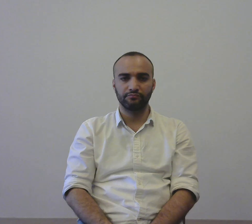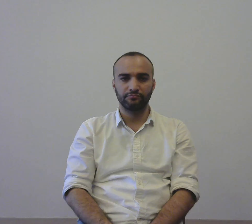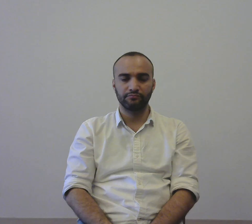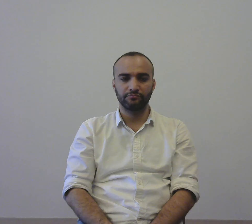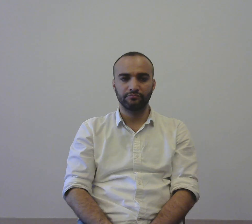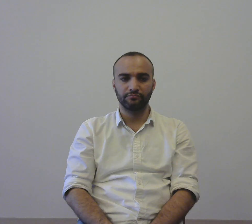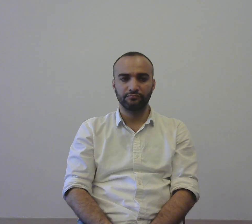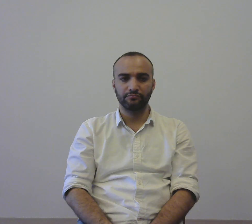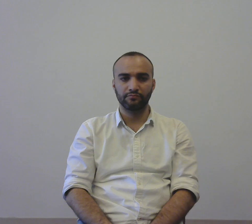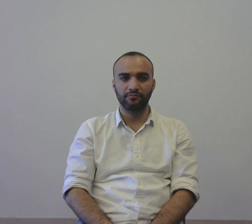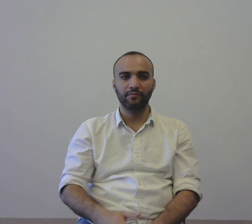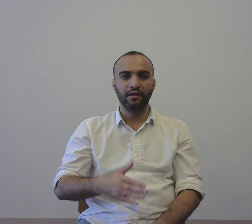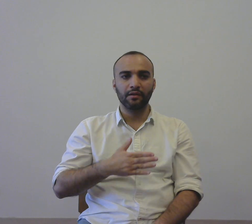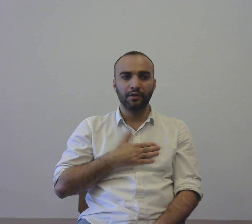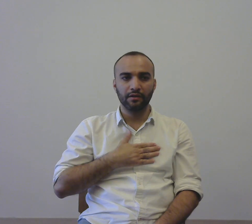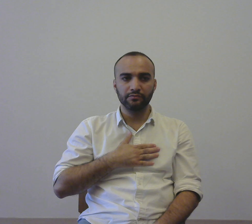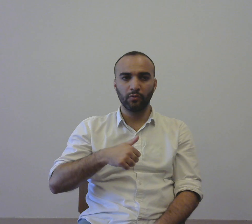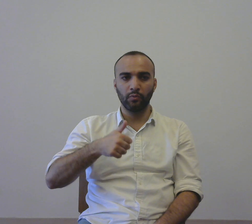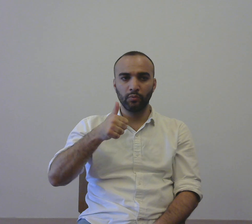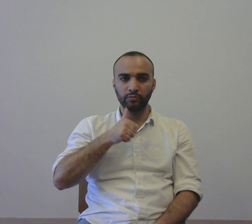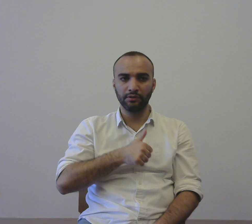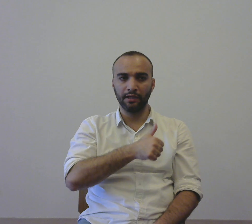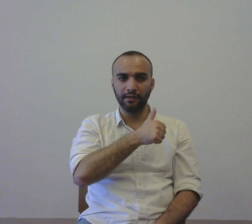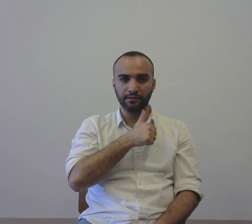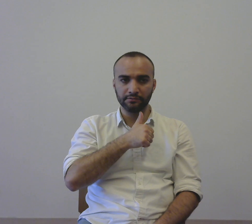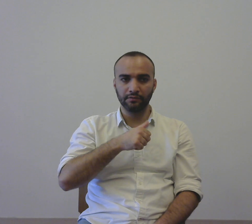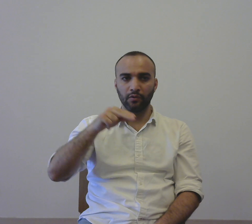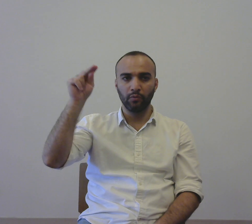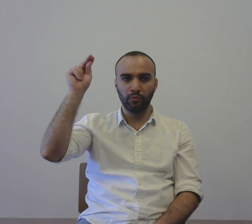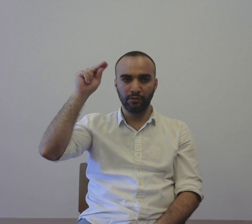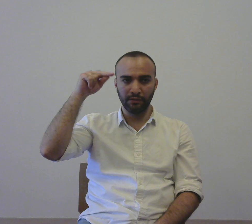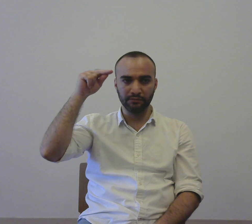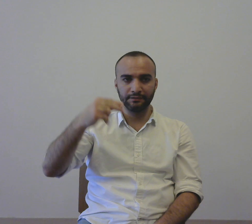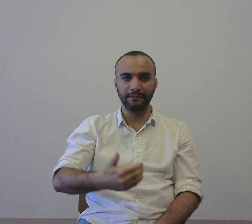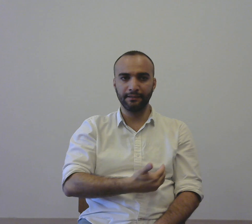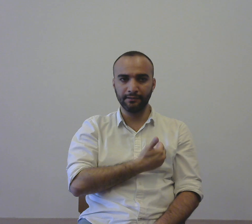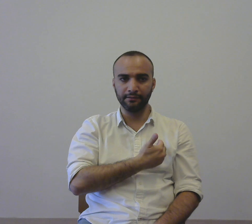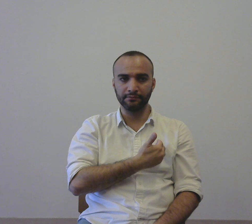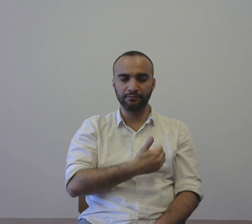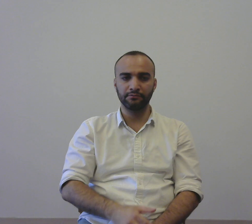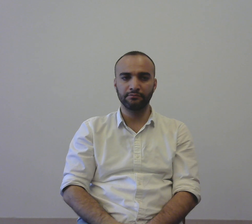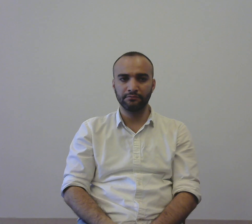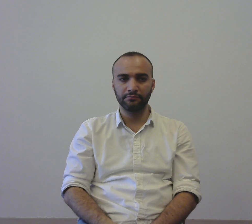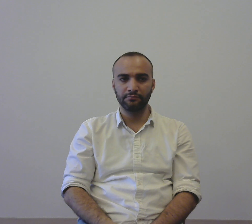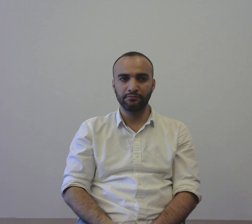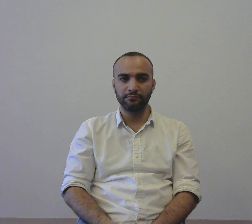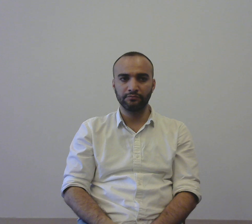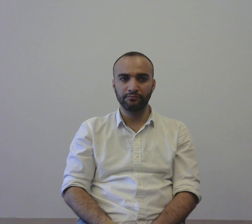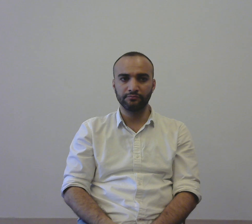Mən kodlaşdırma öyrənmək istəyirəm